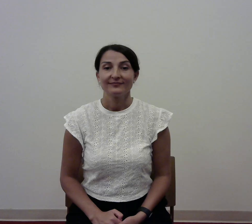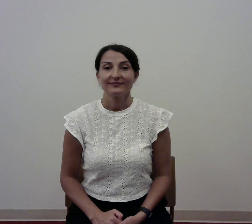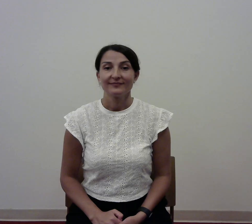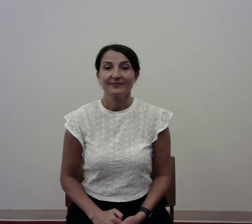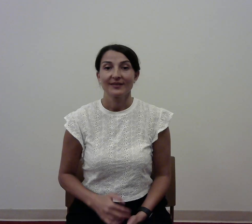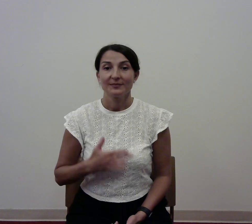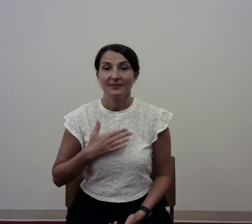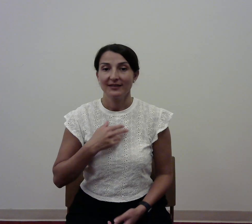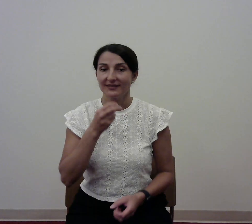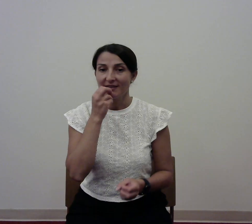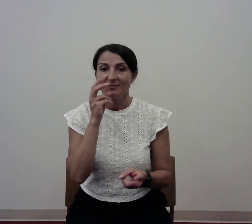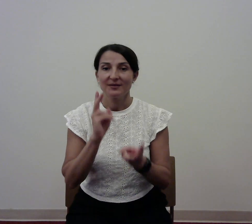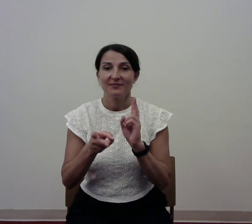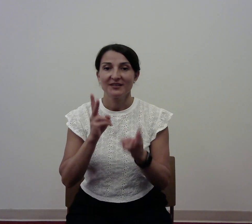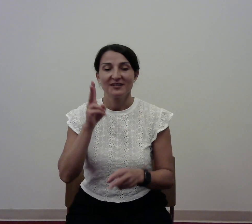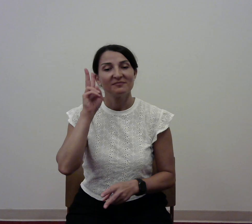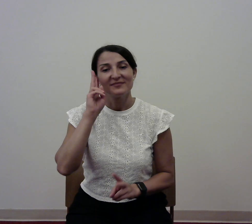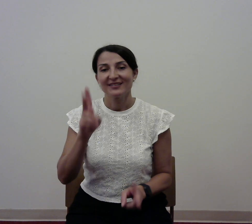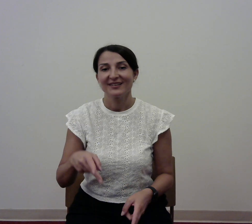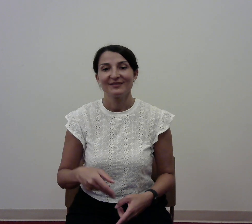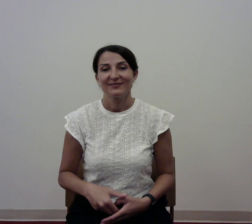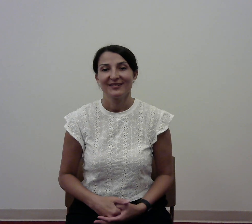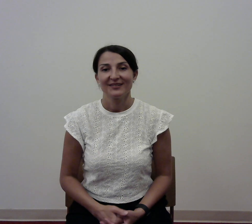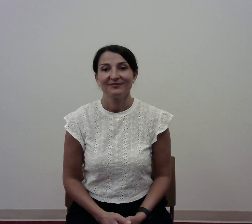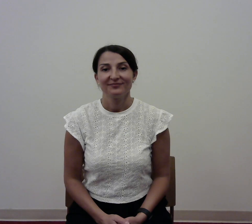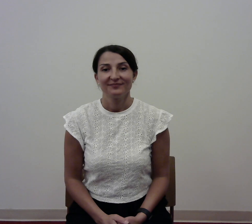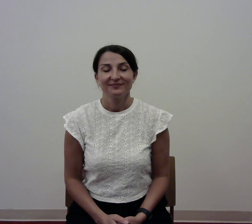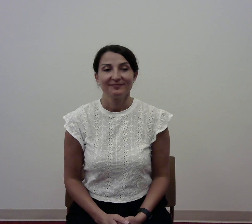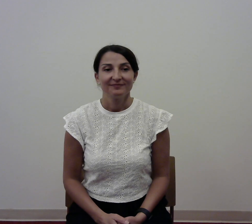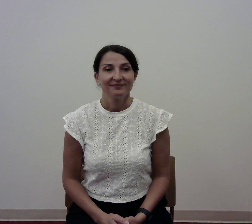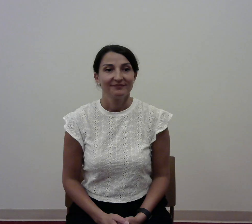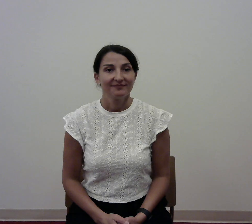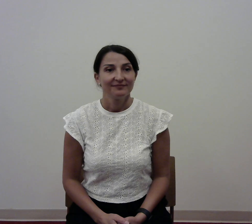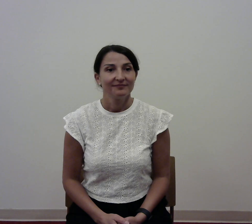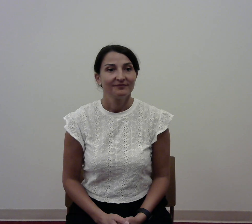Mən yemək bişirməyi bacarmıram